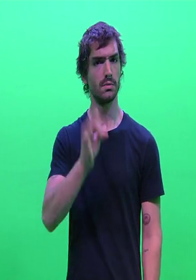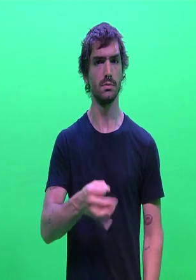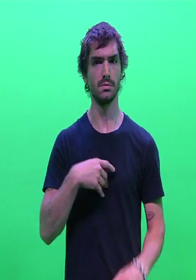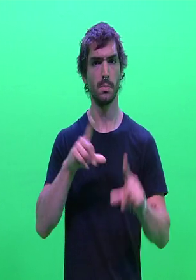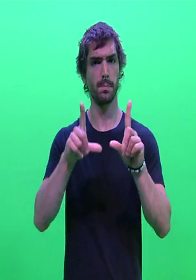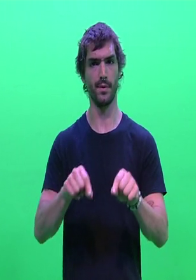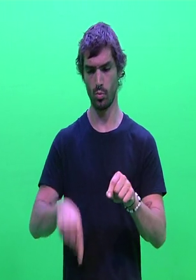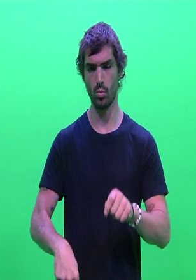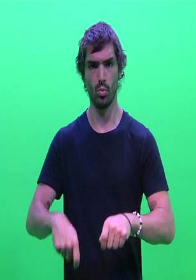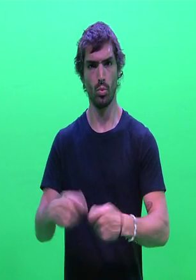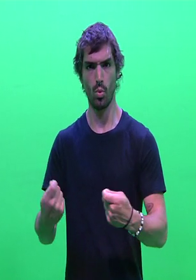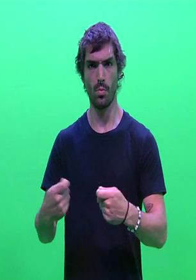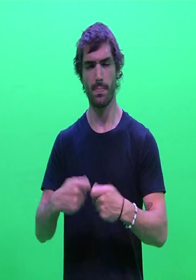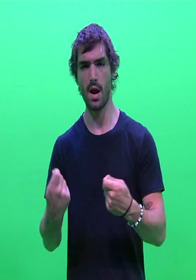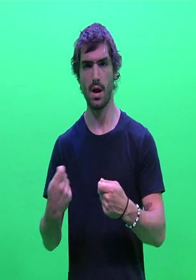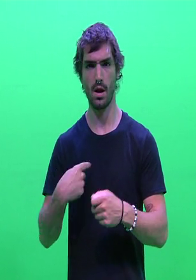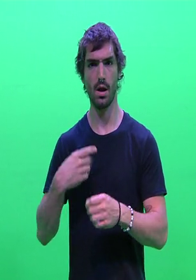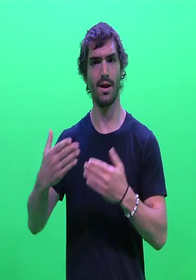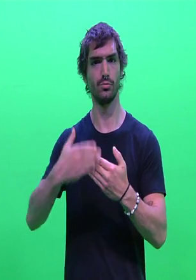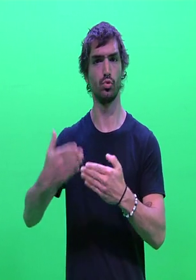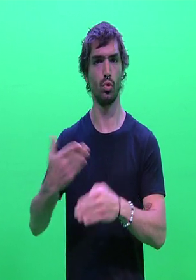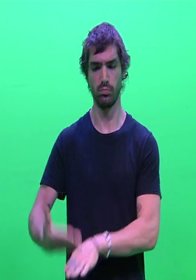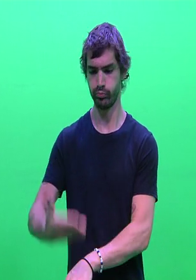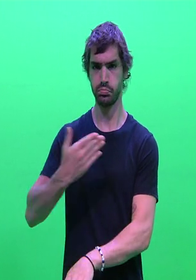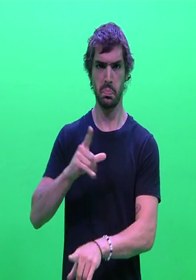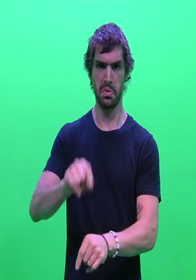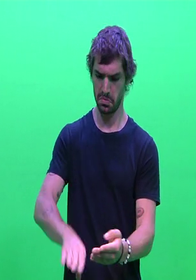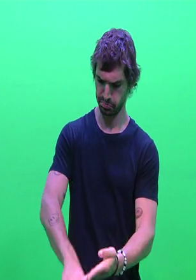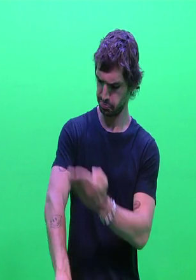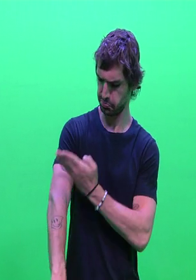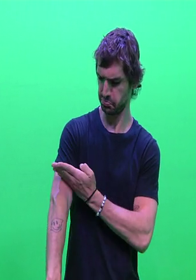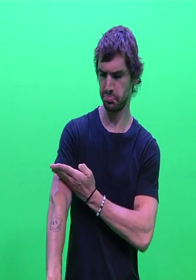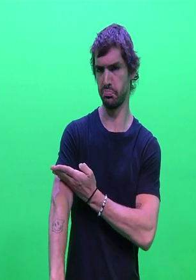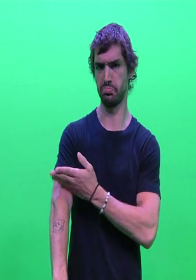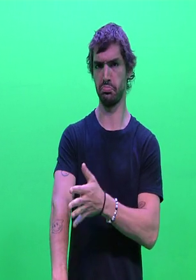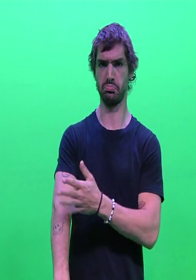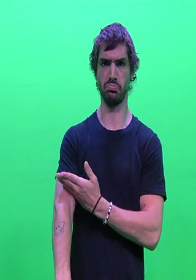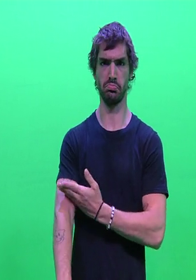Sí, em vaig trencar el peu i em van enqguixar la cama fins al genoll.